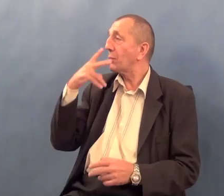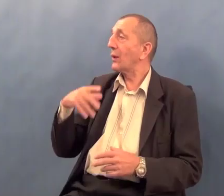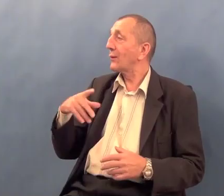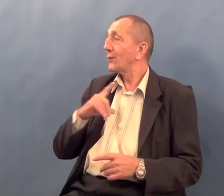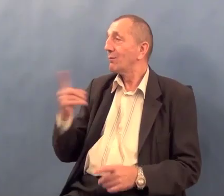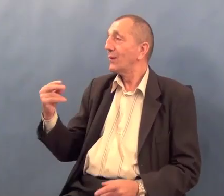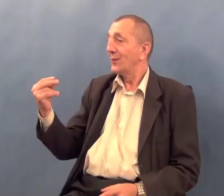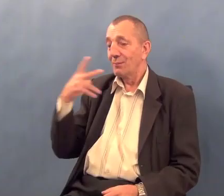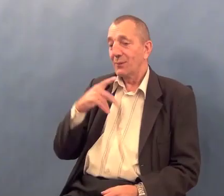Nie wolno się opalać.